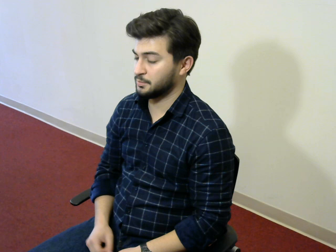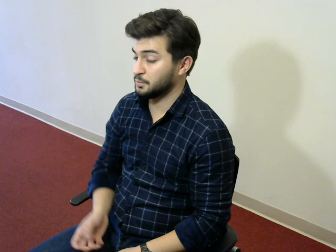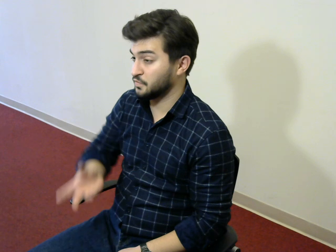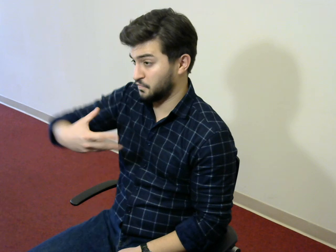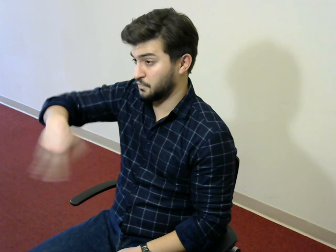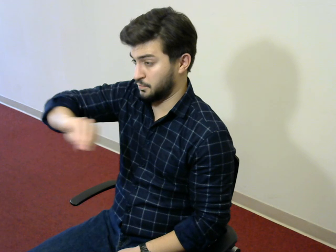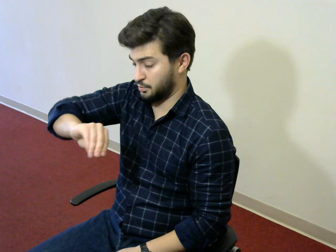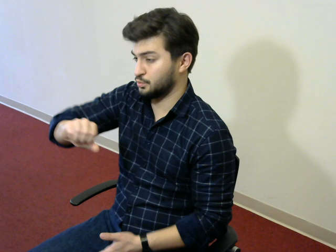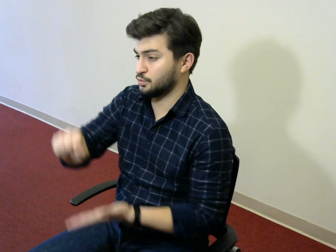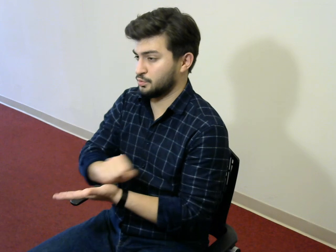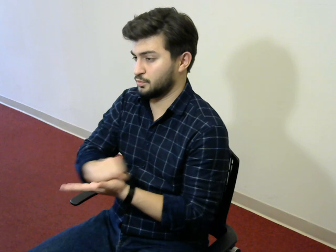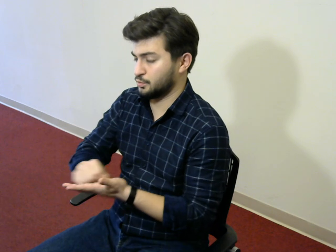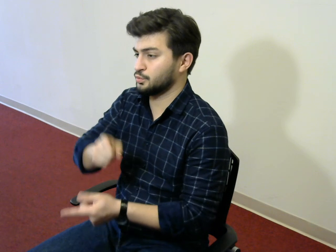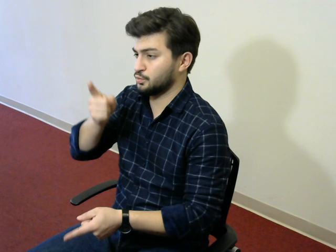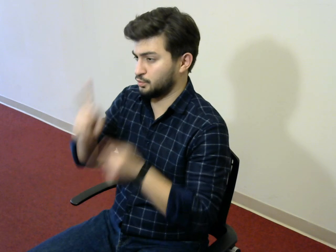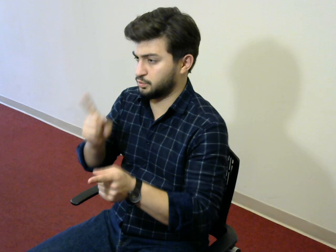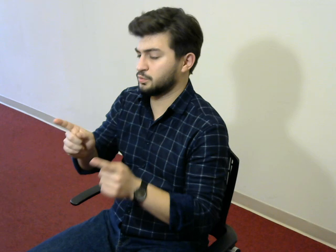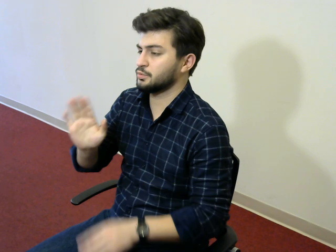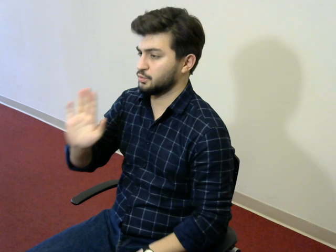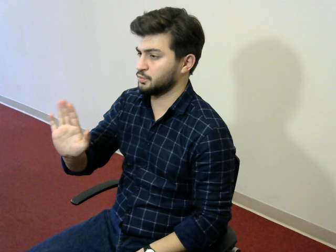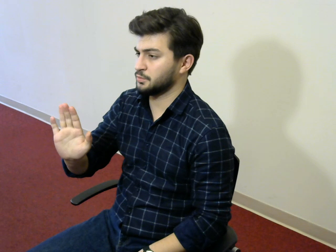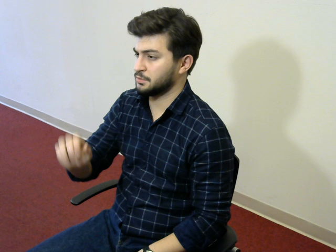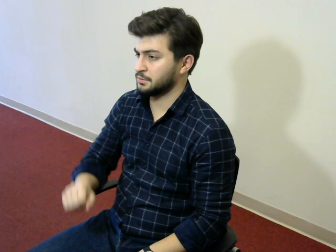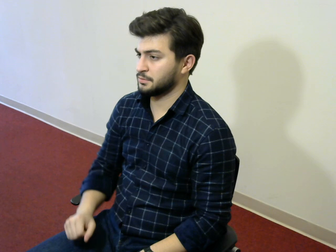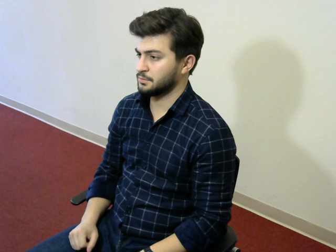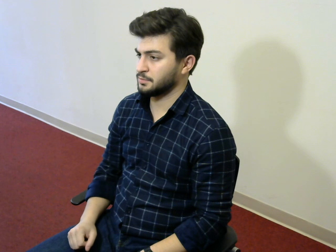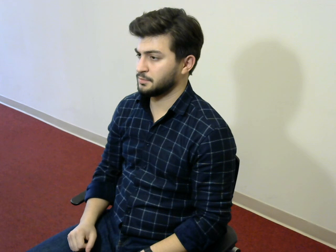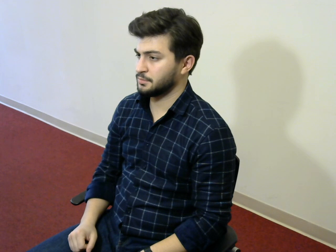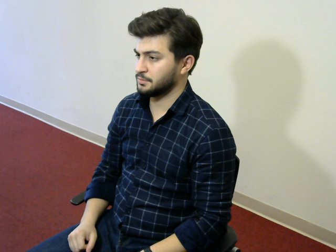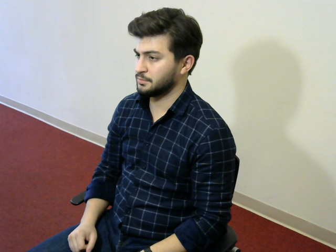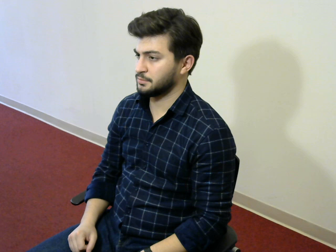Bütün sənədlərin əsli olmalıdır